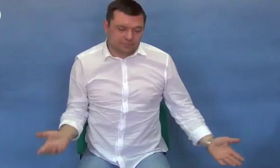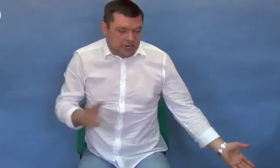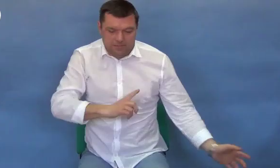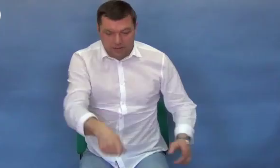Nie wolno.